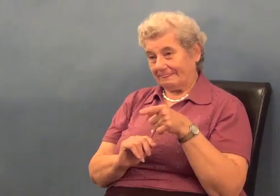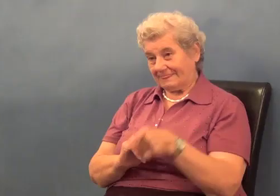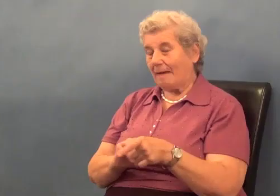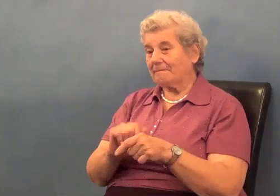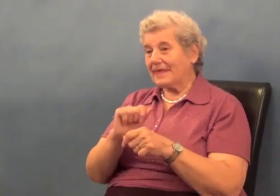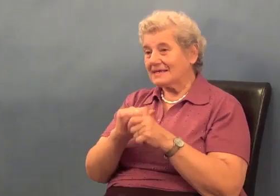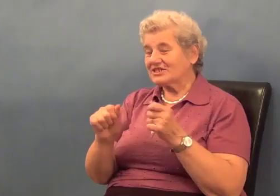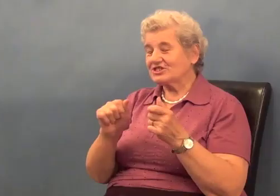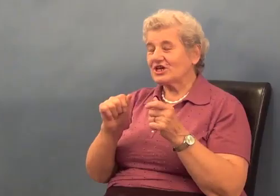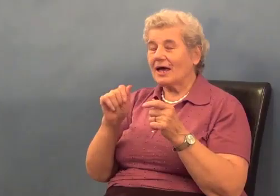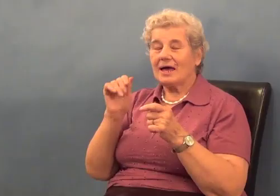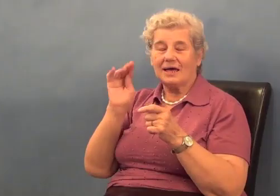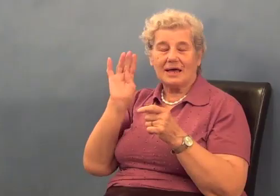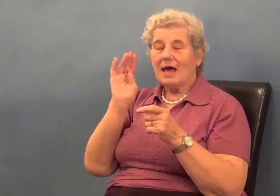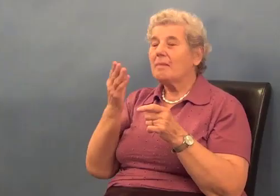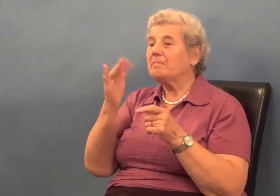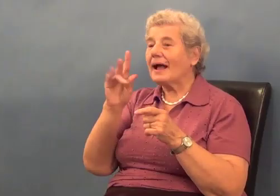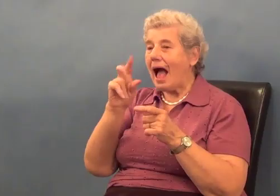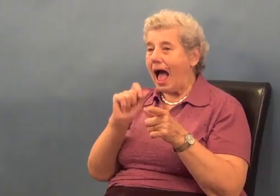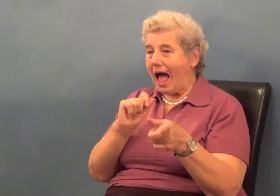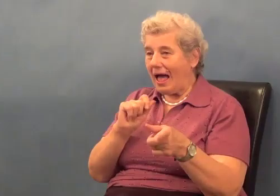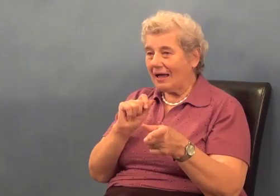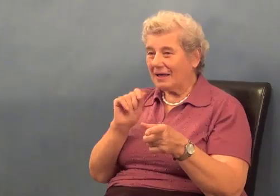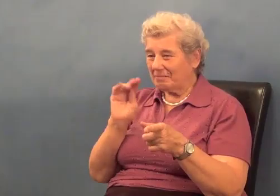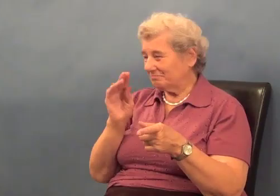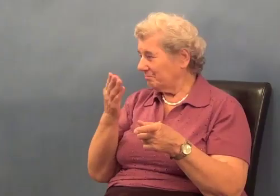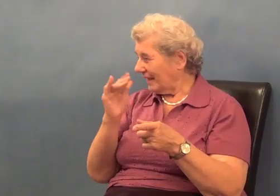Tam jest Miki.